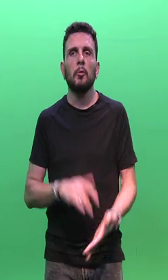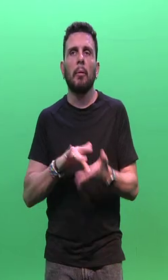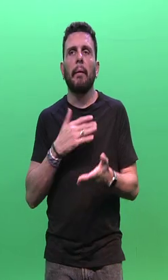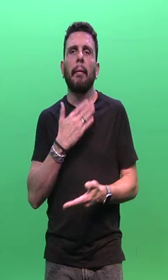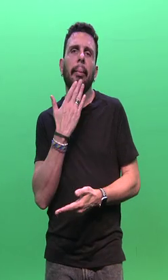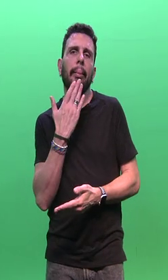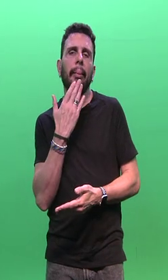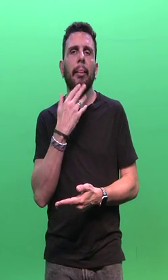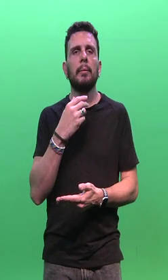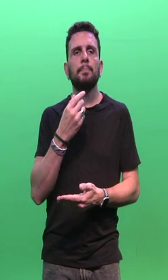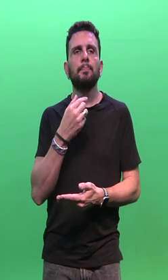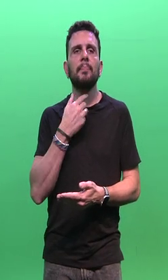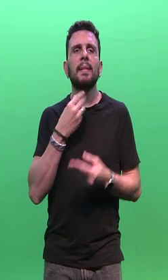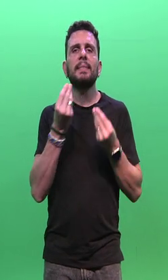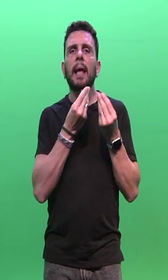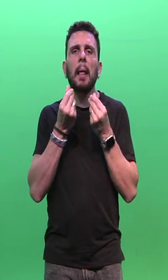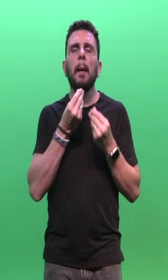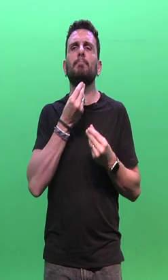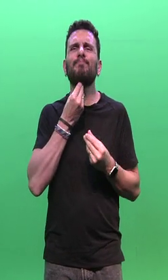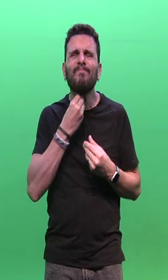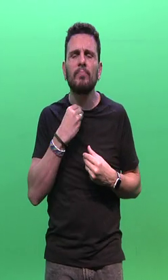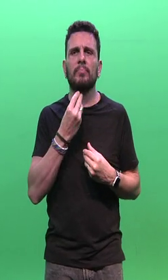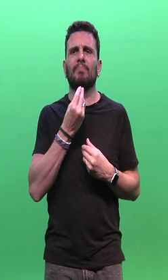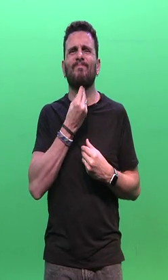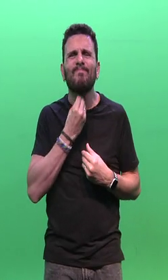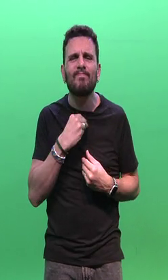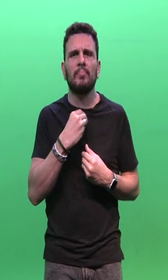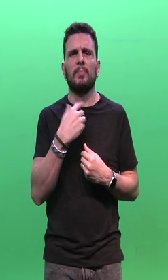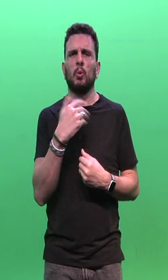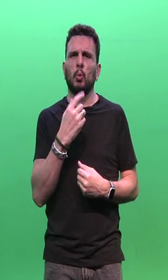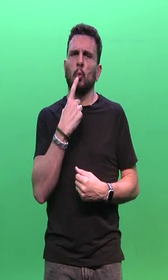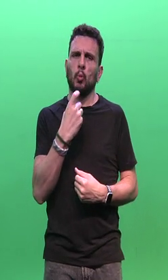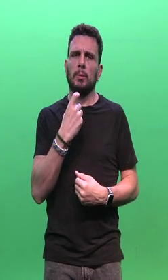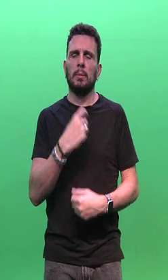Quan vull empassar saliva em costa.